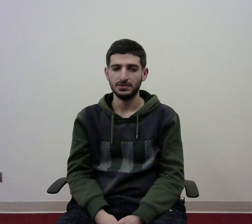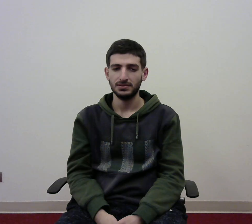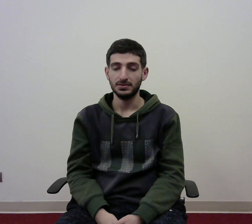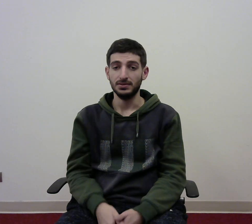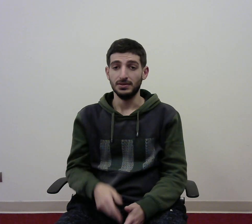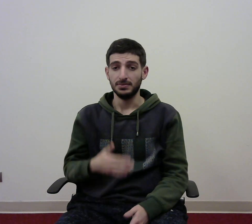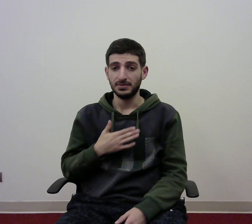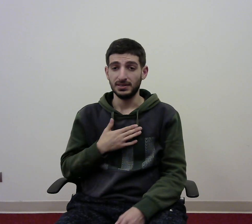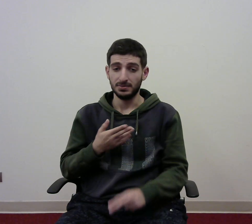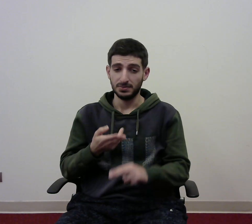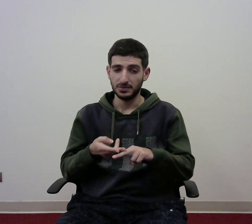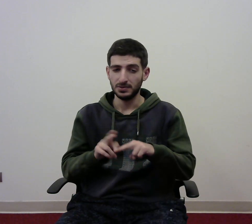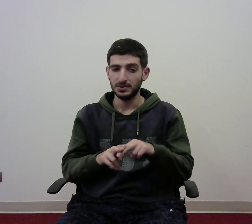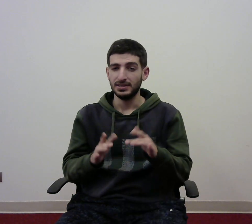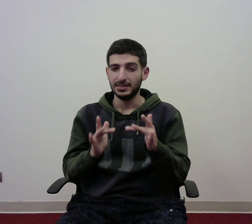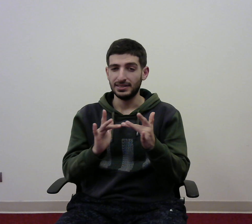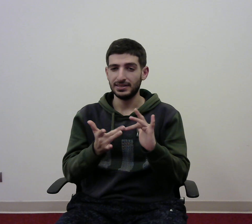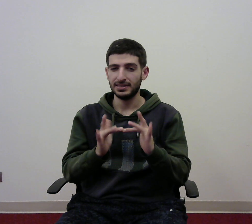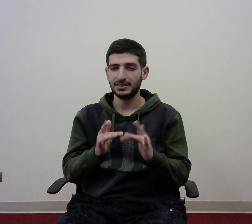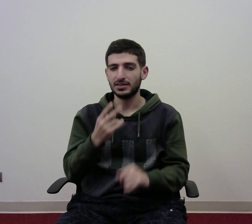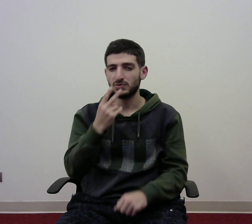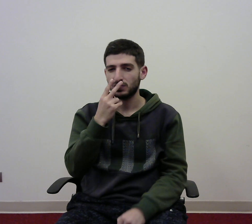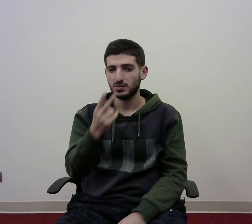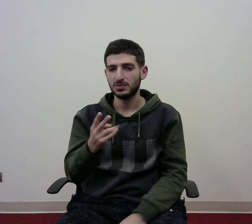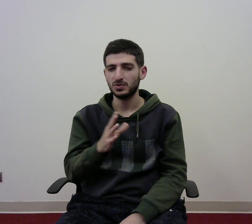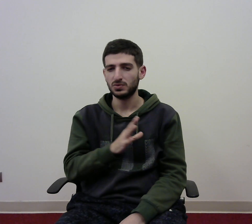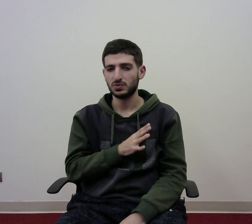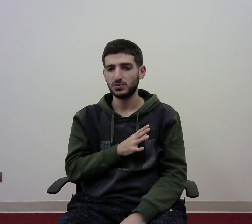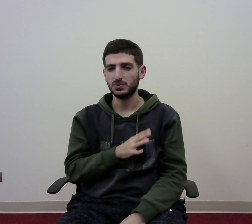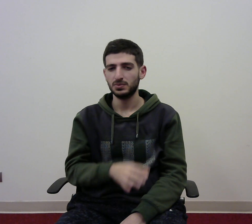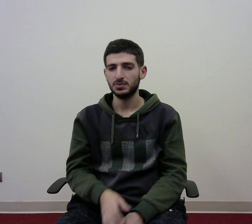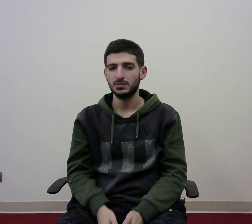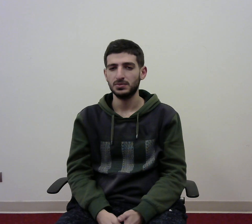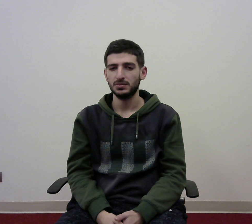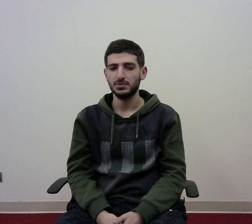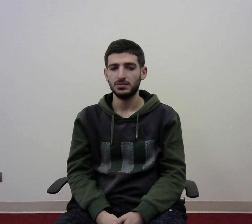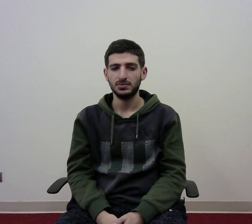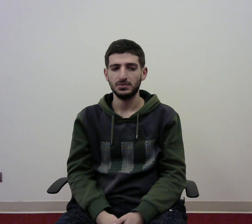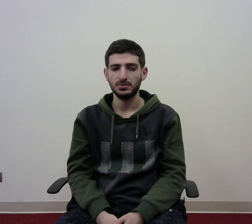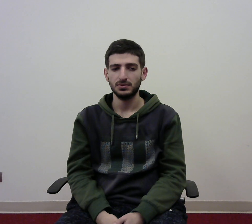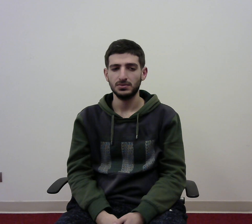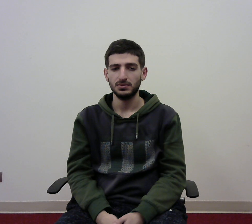Mən bunu internetdə görmüşəm